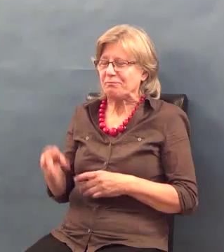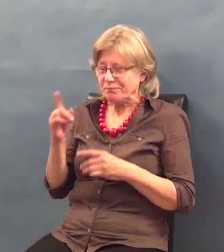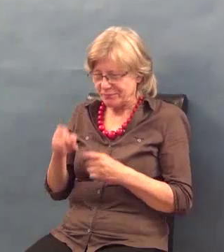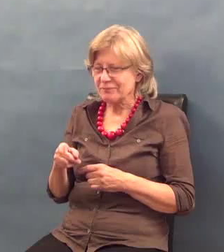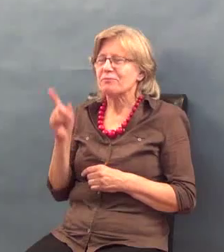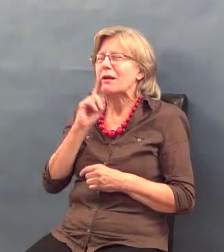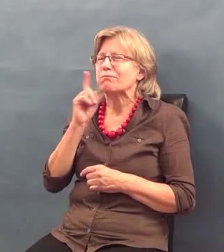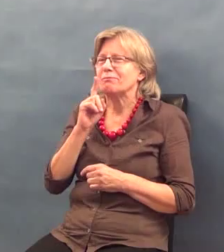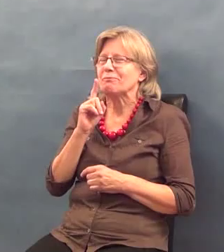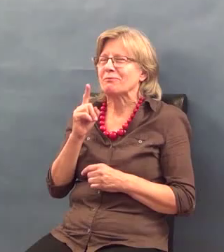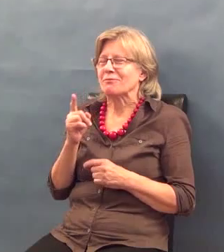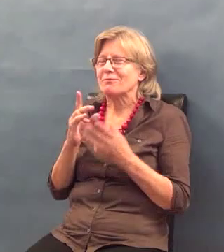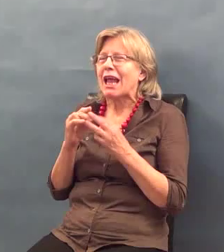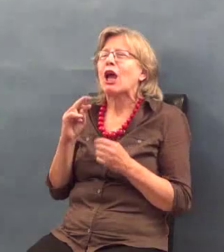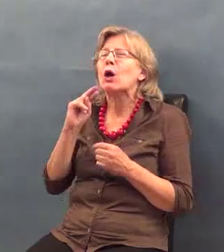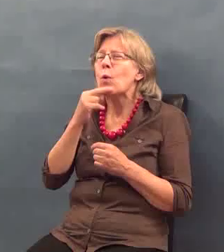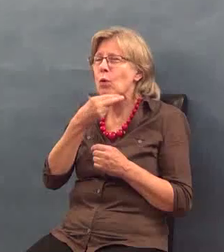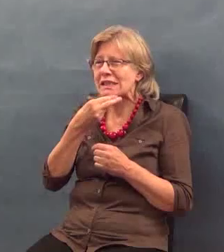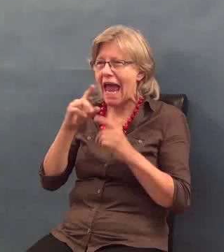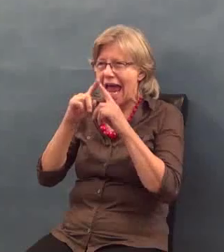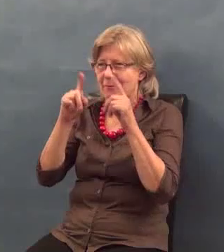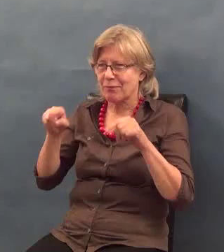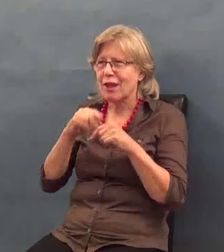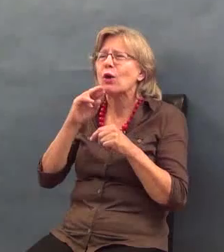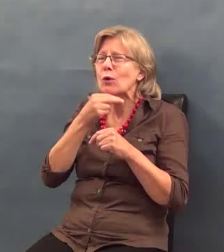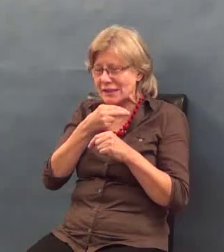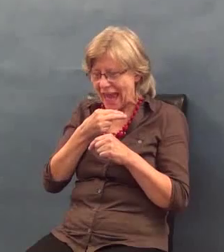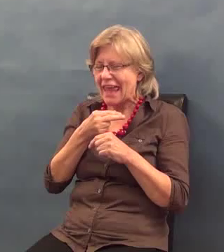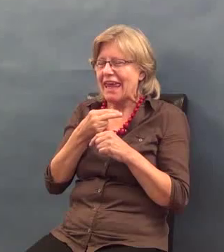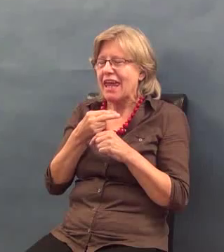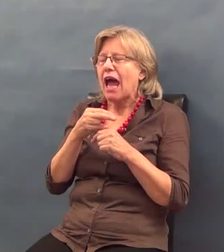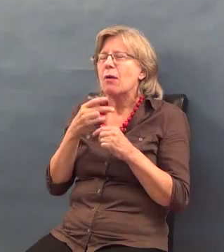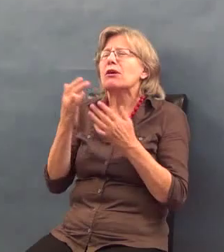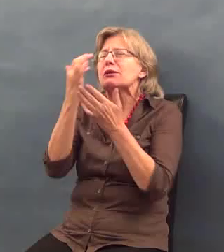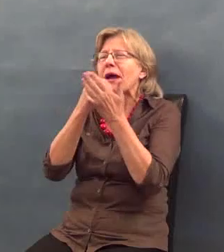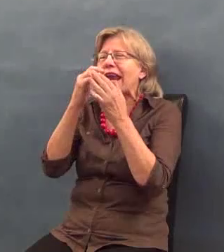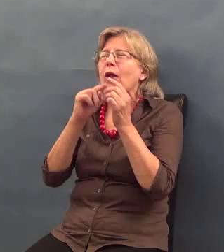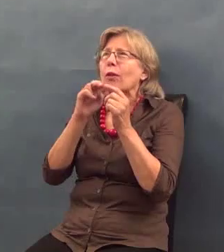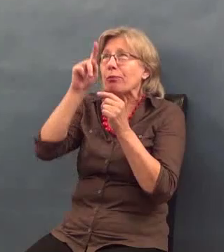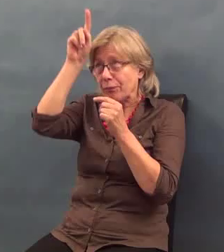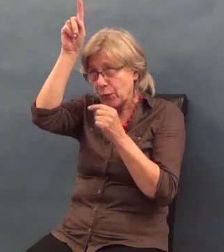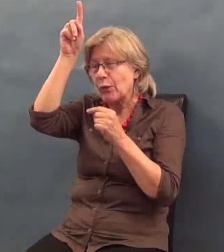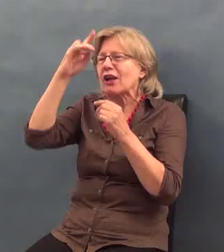Mężczyzna zbiera gruszki z drzewa.